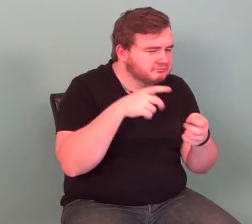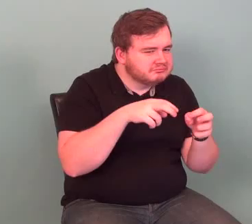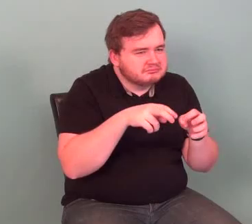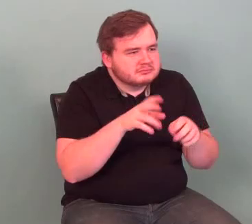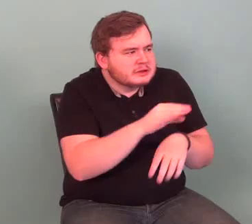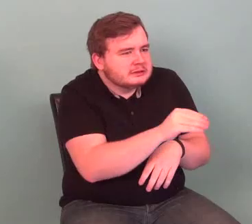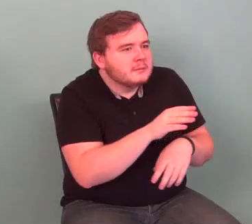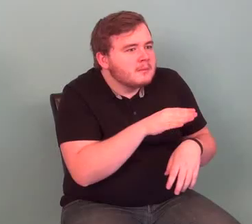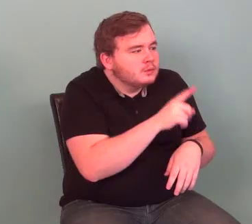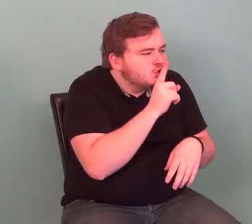Chłopiec mówi do psa, żeby był cicho.